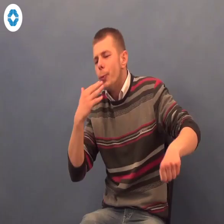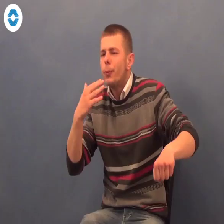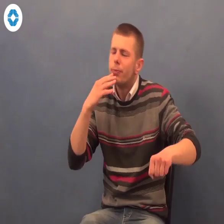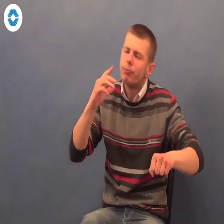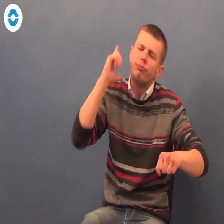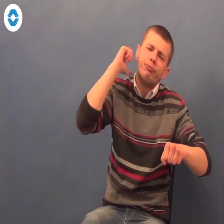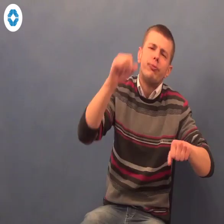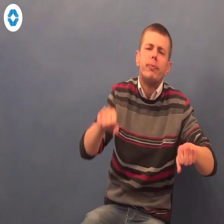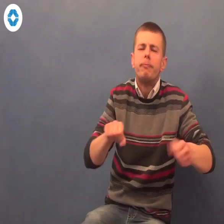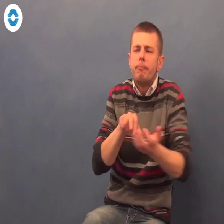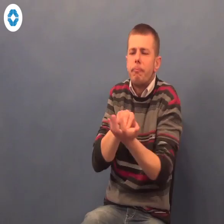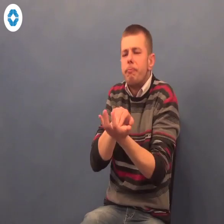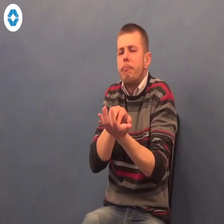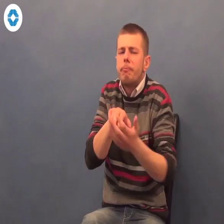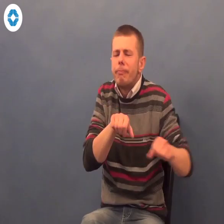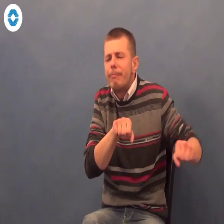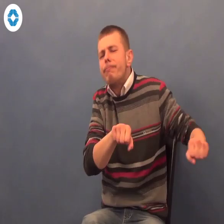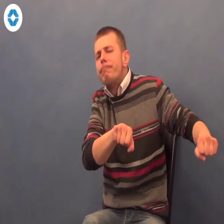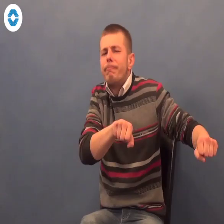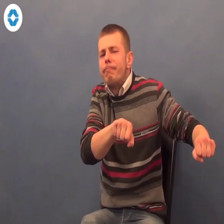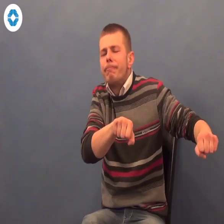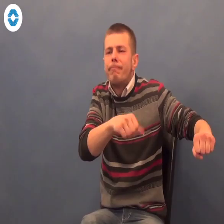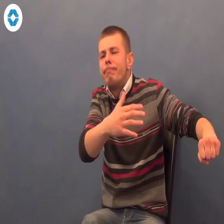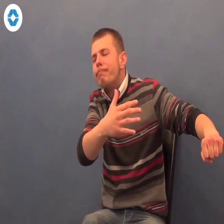Idzie pieszo, prowadząc rower, trzyma pojemnik.